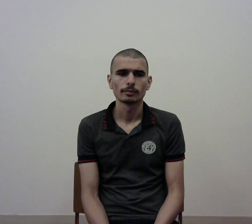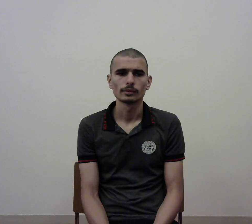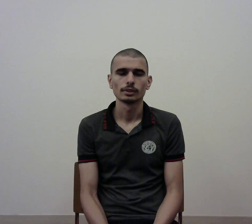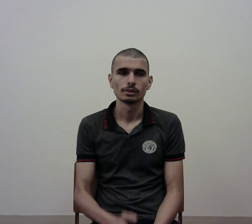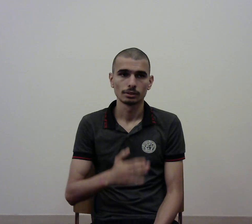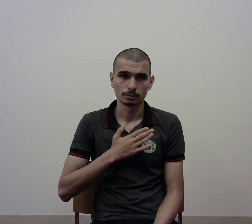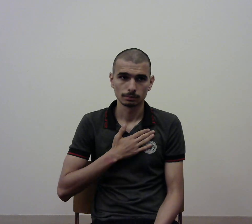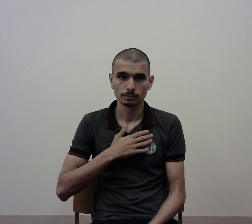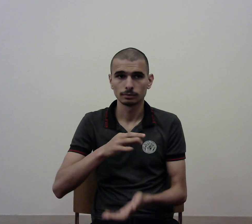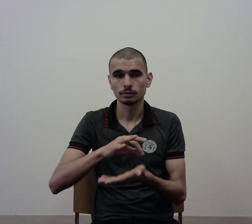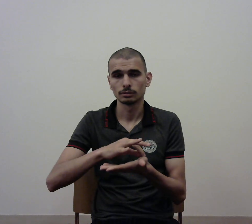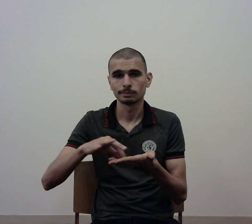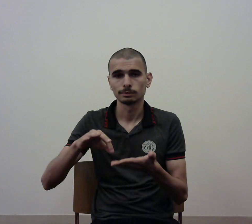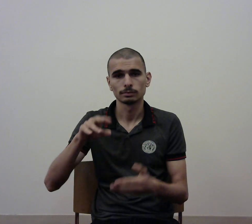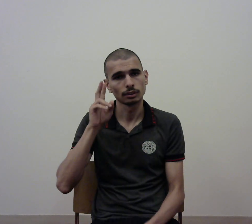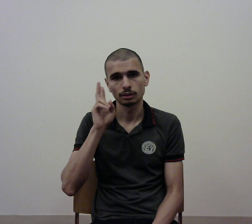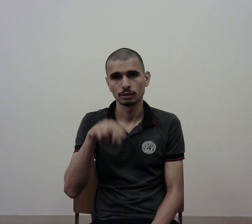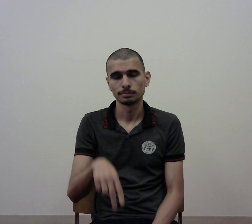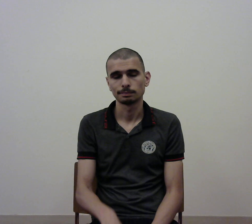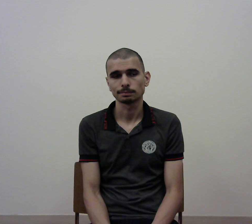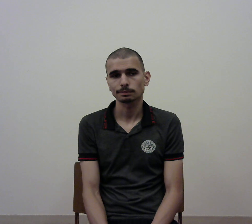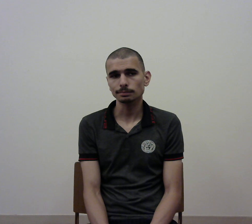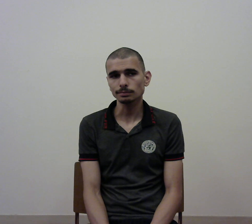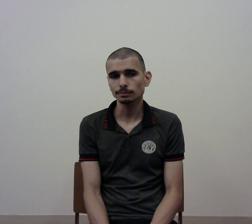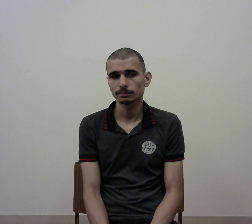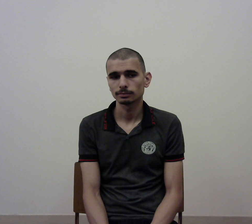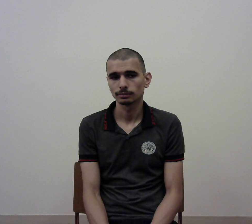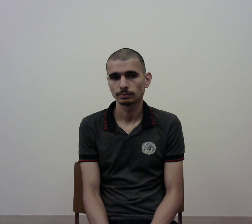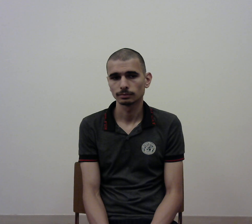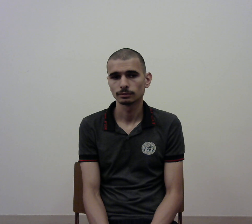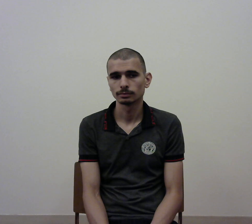Mən yaza bilmirəm